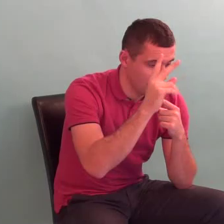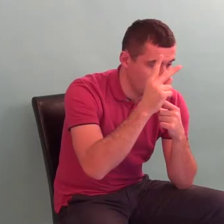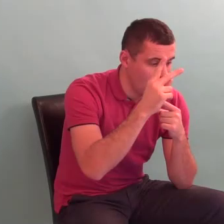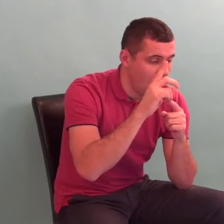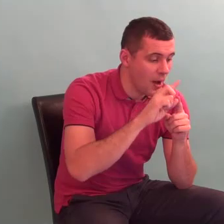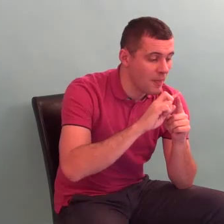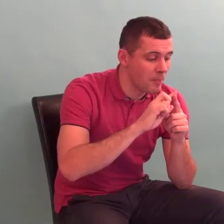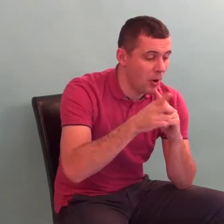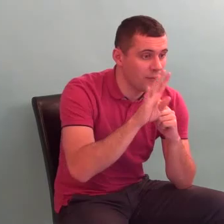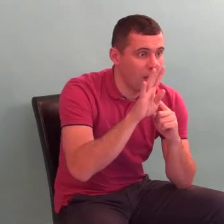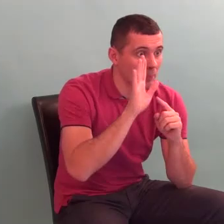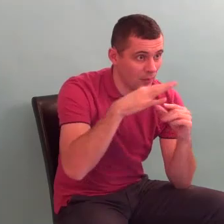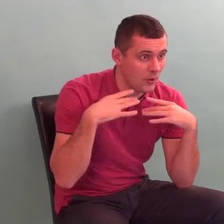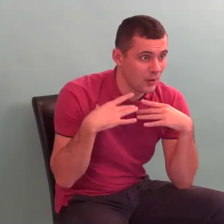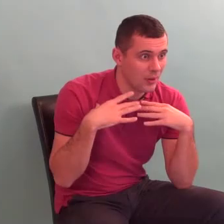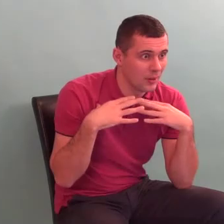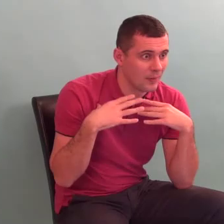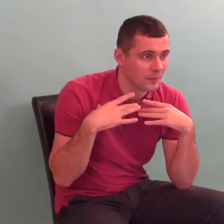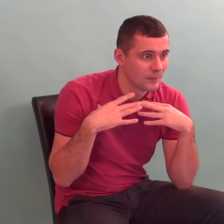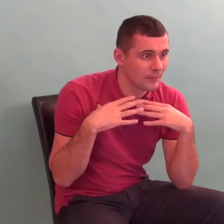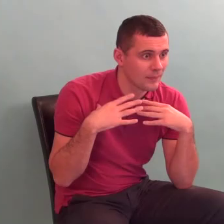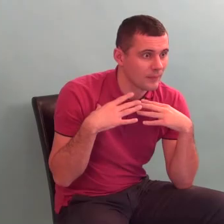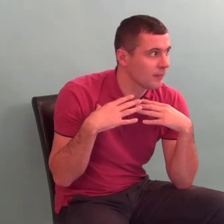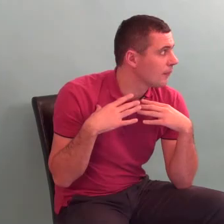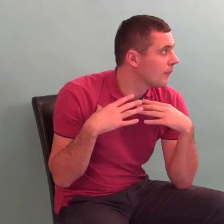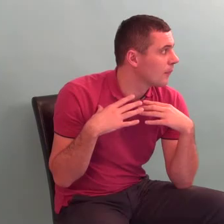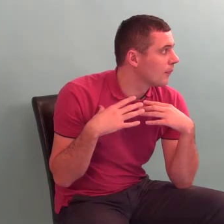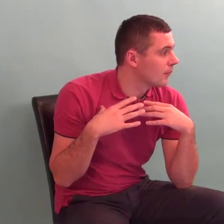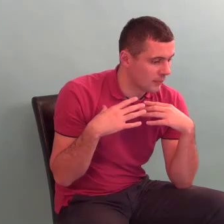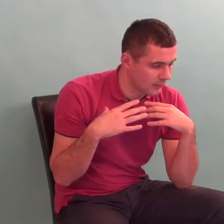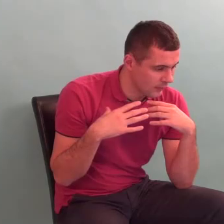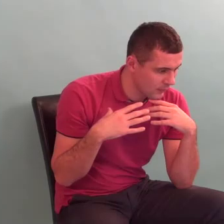Po czwartej czy jesteś wolna?